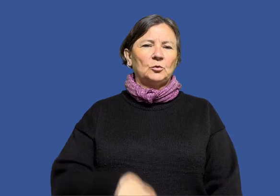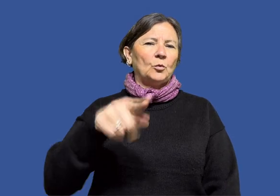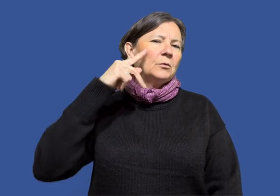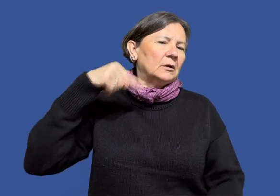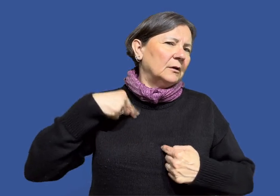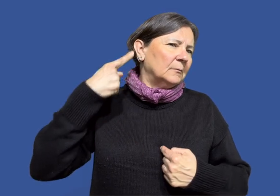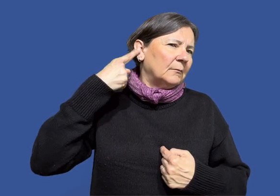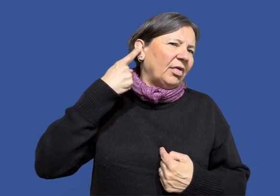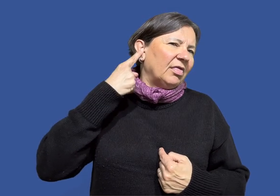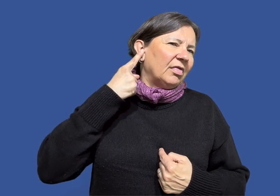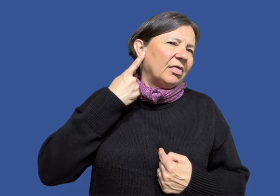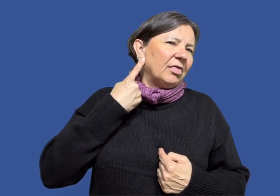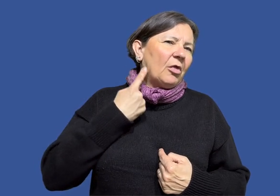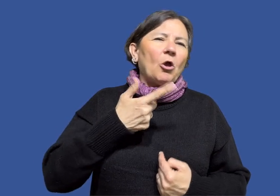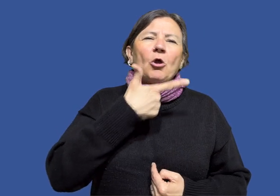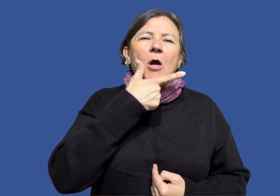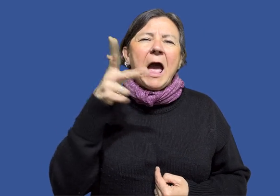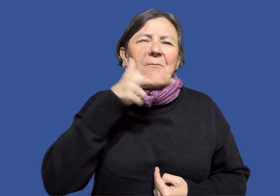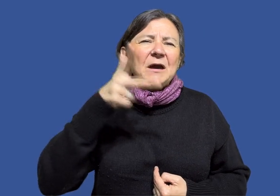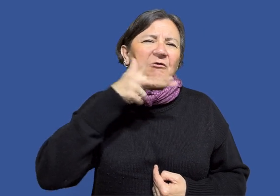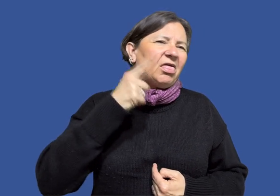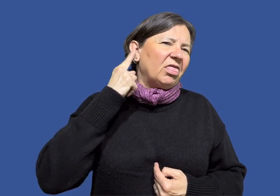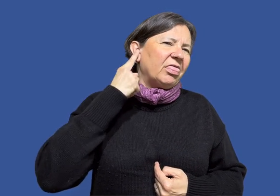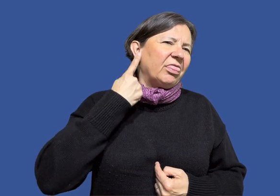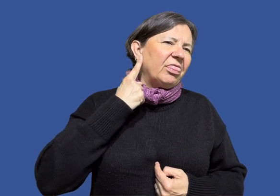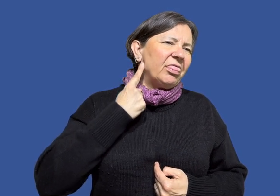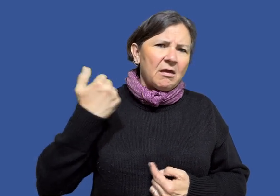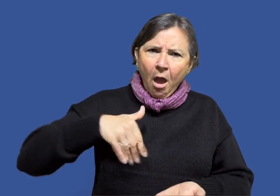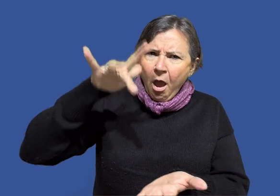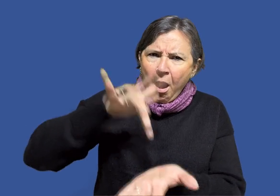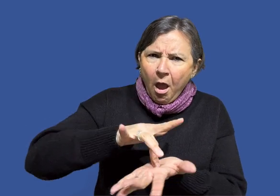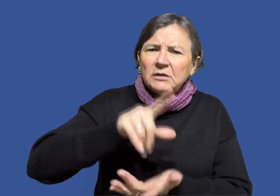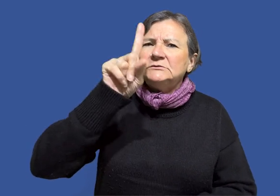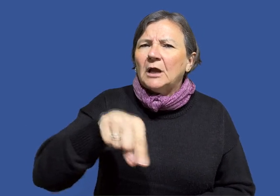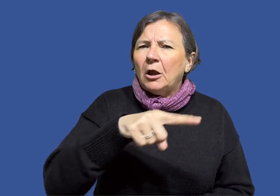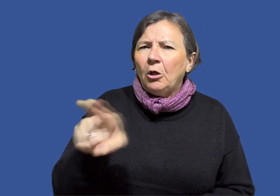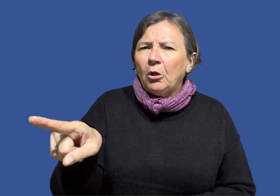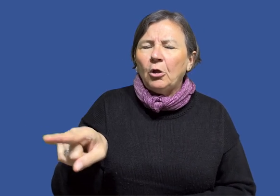Has vist si secretes líquid groguenc per l'orella?